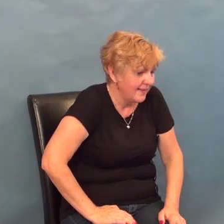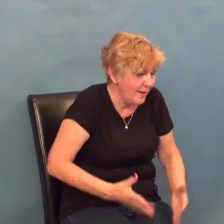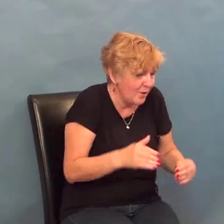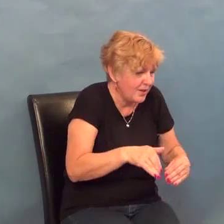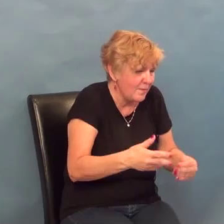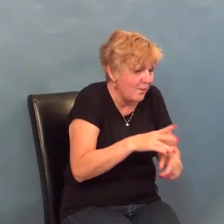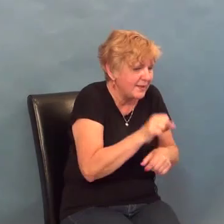Bo jest stary rok.